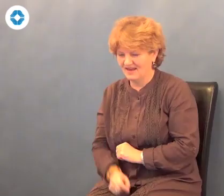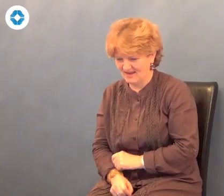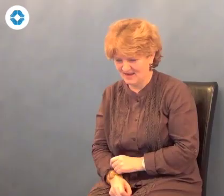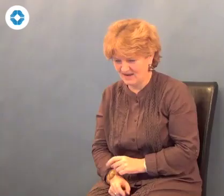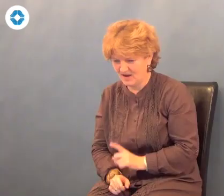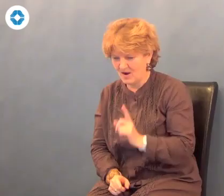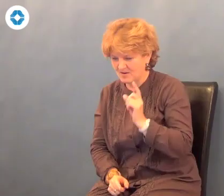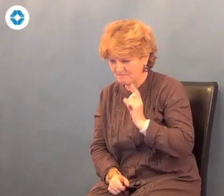Mały.